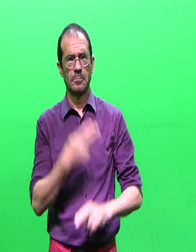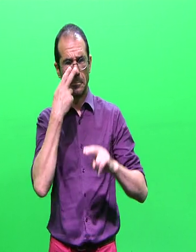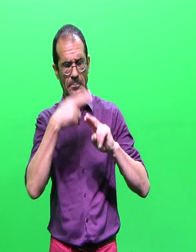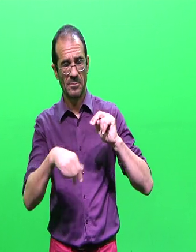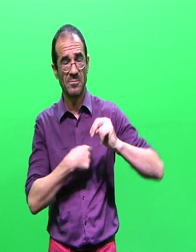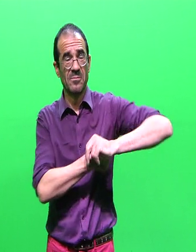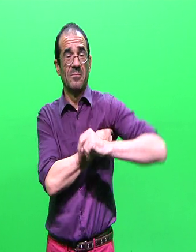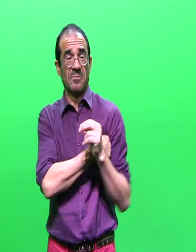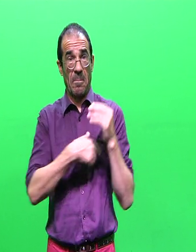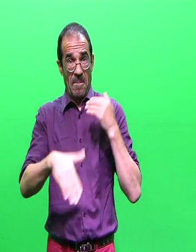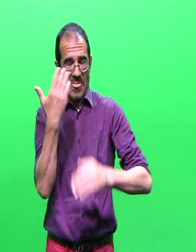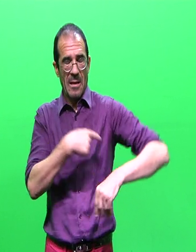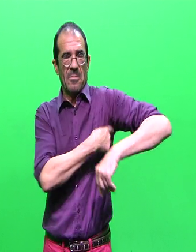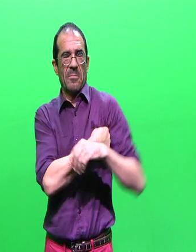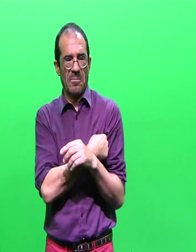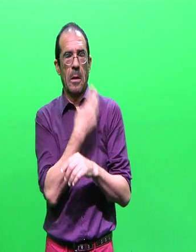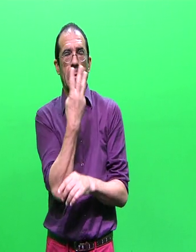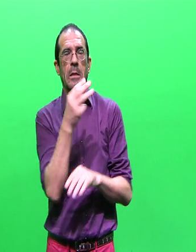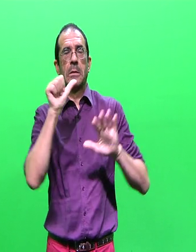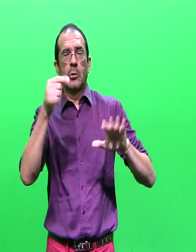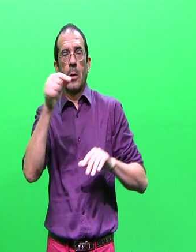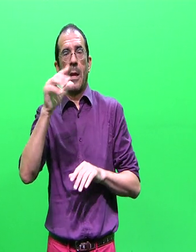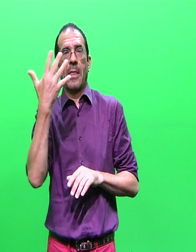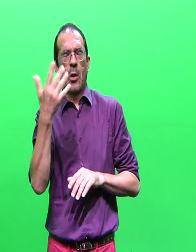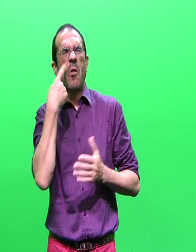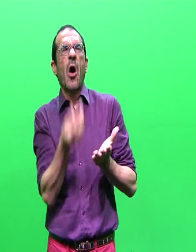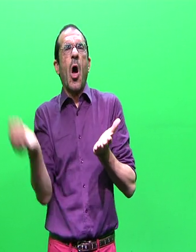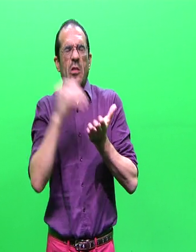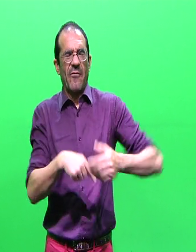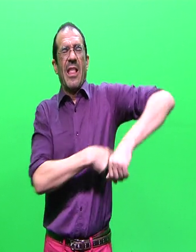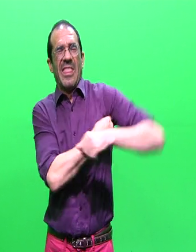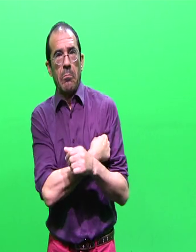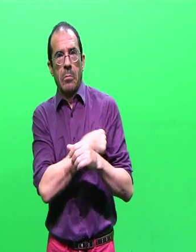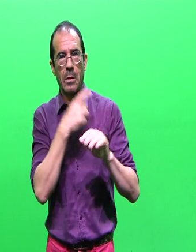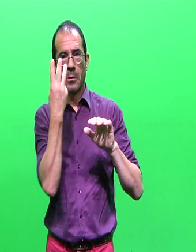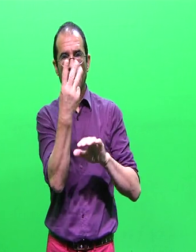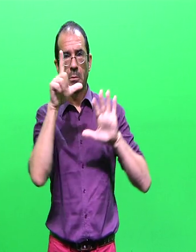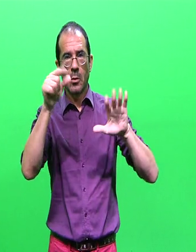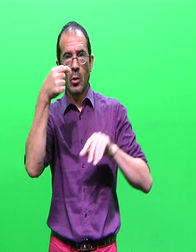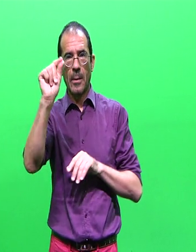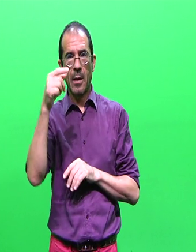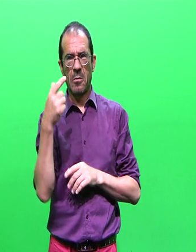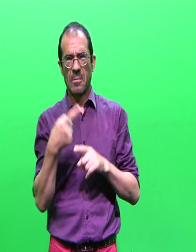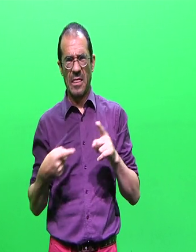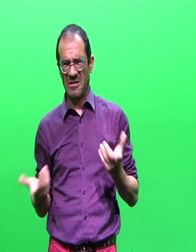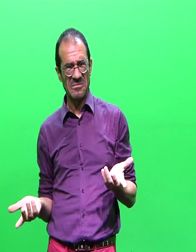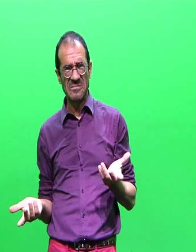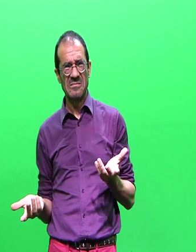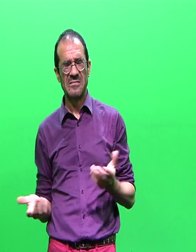És estrany, m'he posat el termòmetre i al principi estava a trenta-sis coma cinc, i després me l'he tornat a posar i estava a trenta-set i mig, no entenc res.